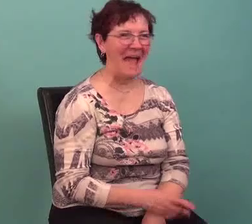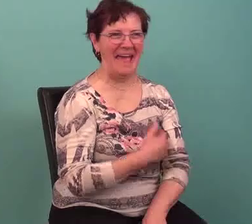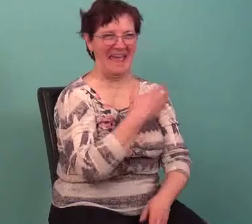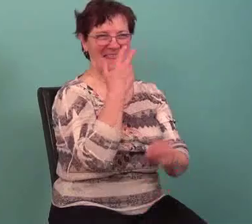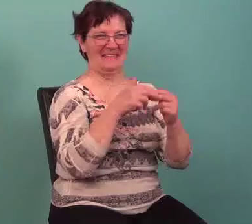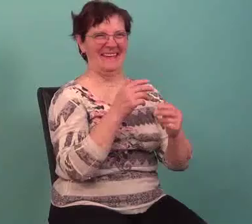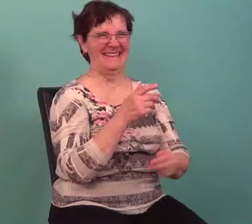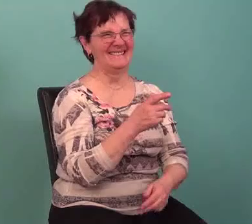Ja nie wiedziałam, że w dupę.